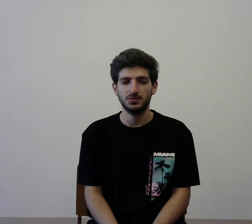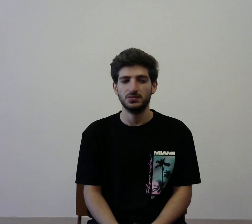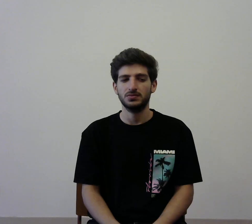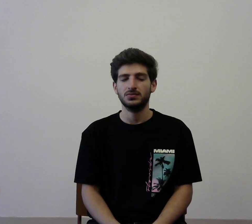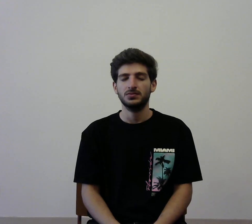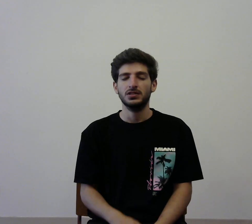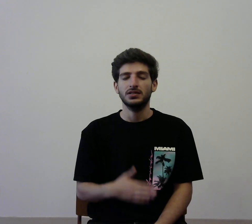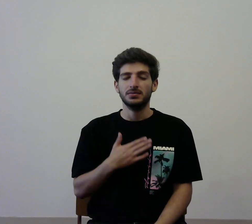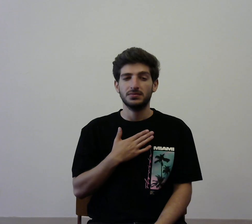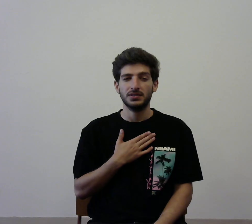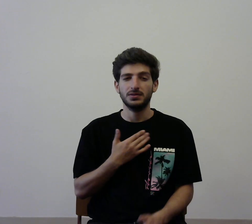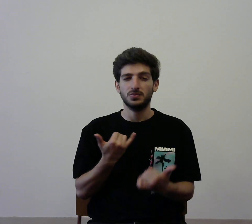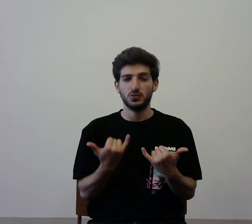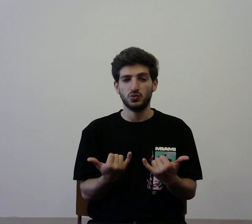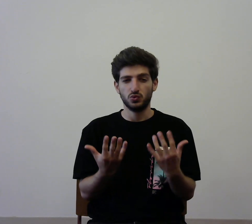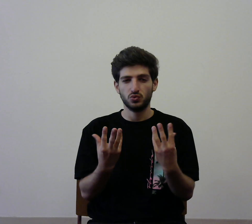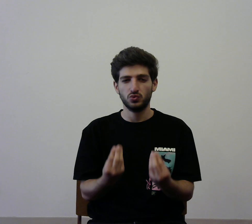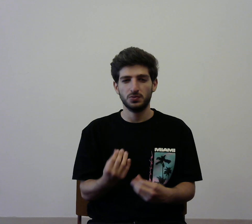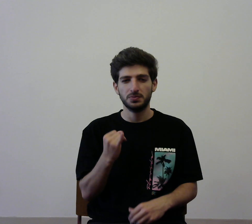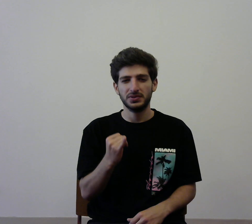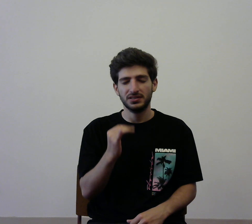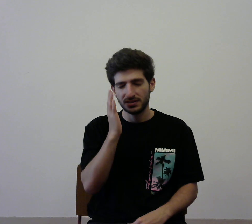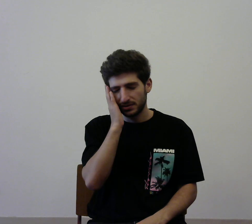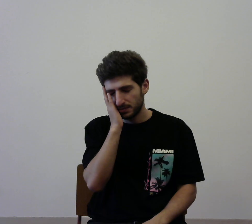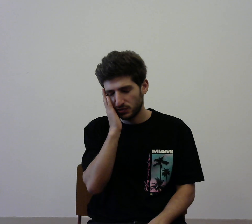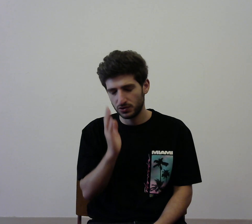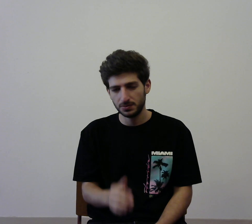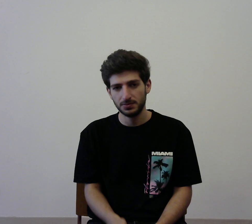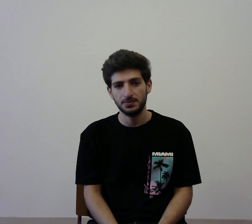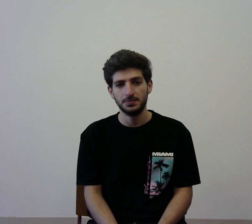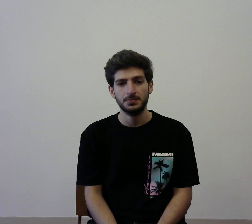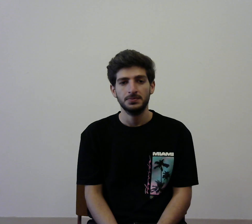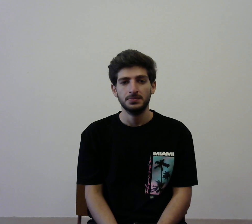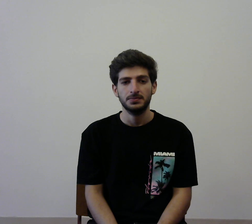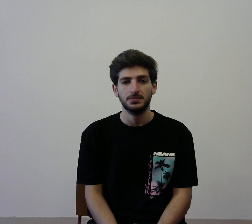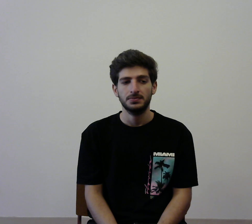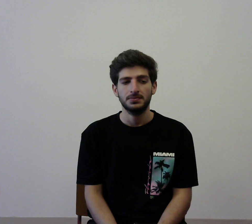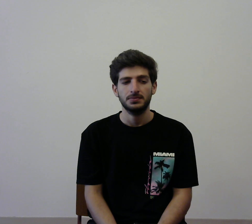Mən bu gün pis yatmışam